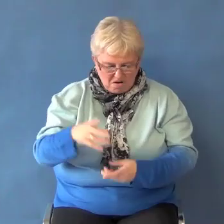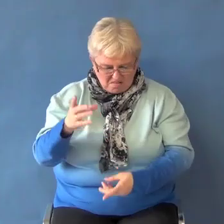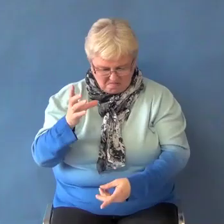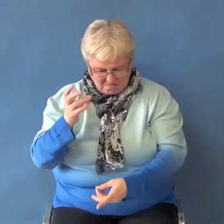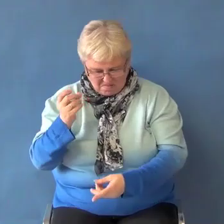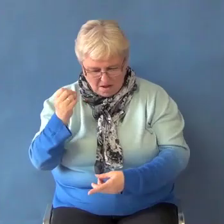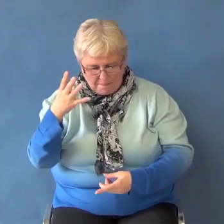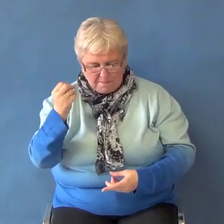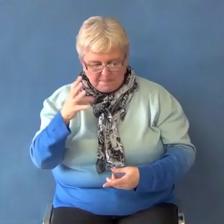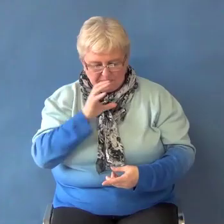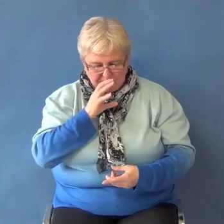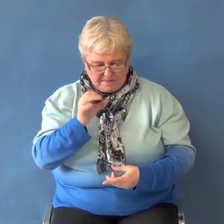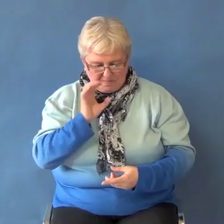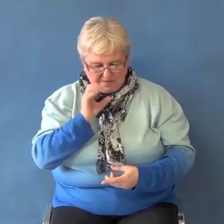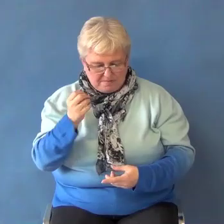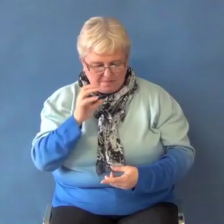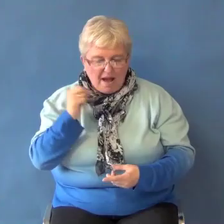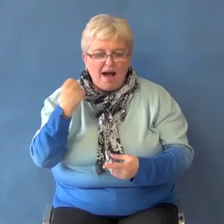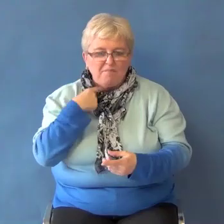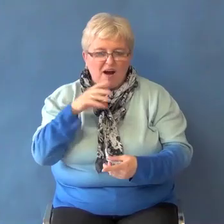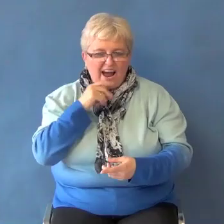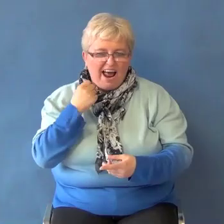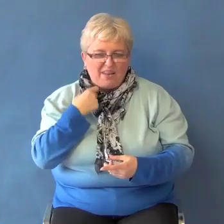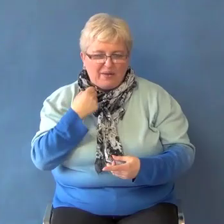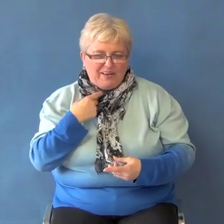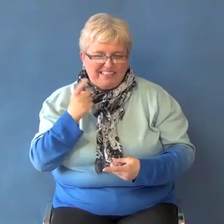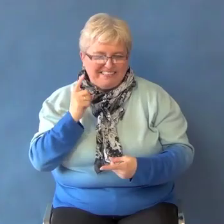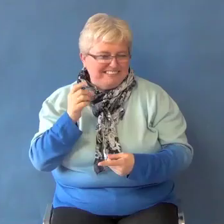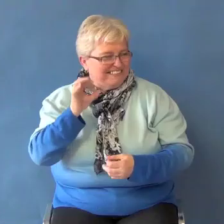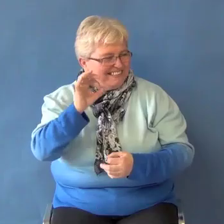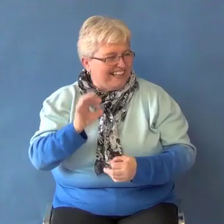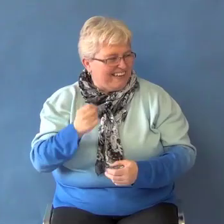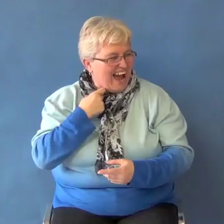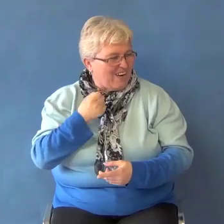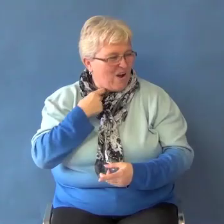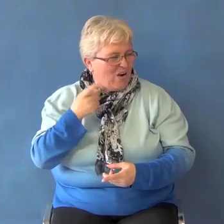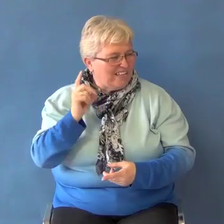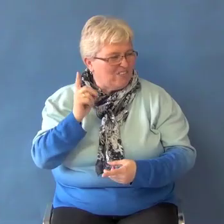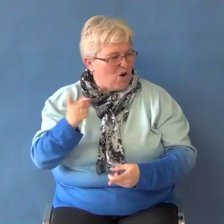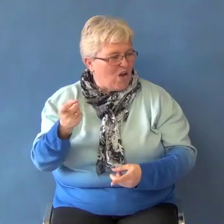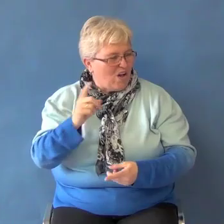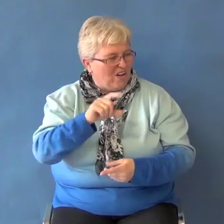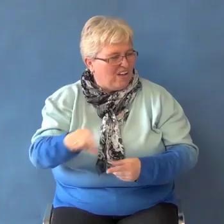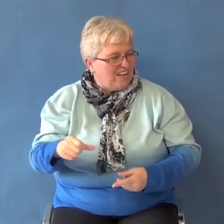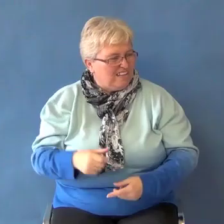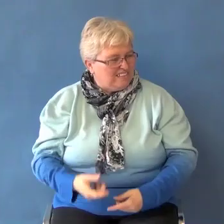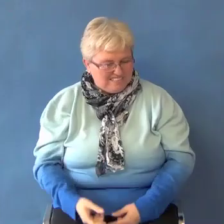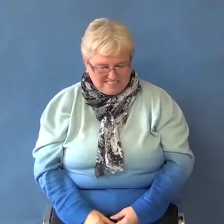Napój, picie, oranżada, chyba wódka, bo jest przekreślony procent, czyli zakaz alkoholu.